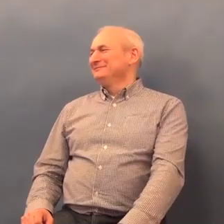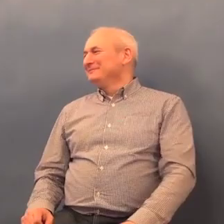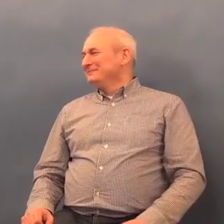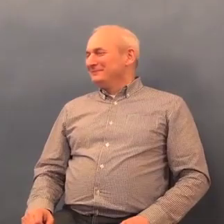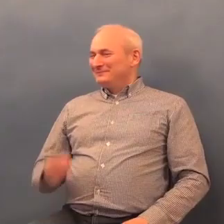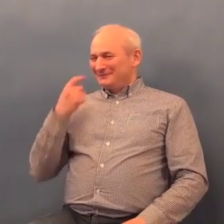Żartowałem.